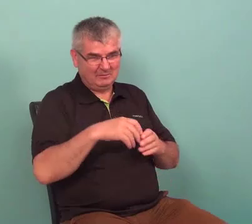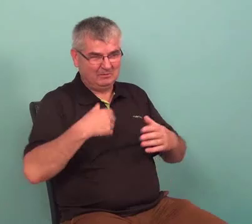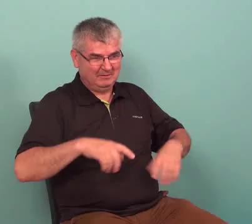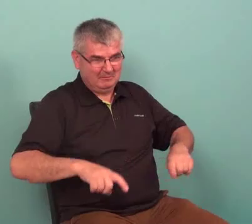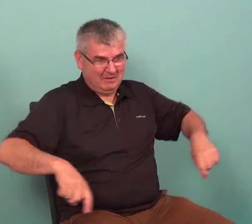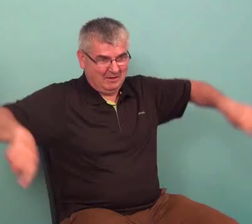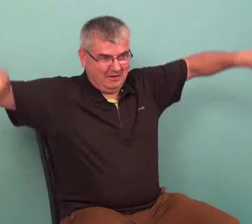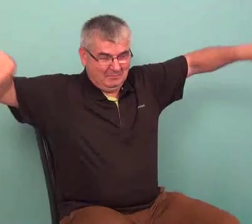Powiewają rękawy.